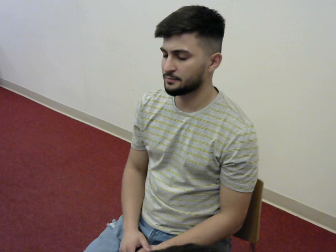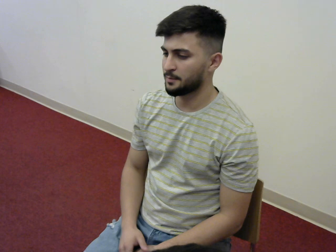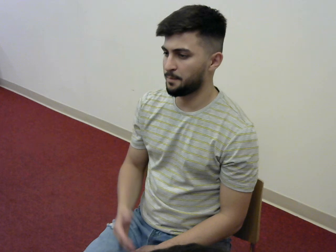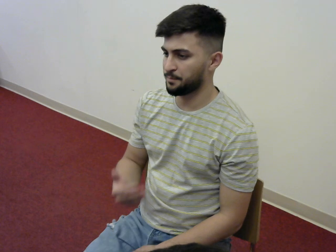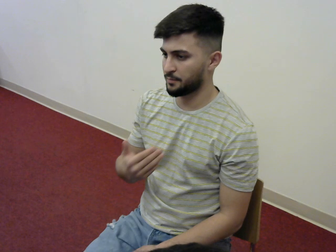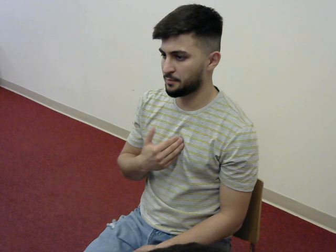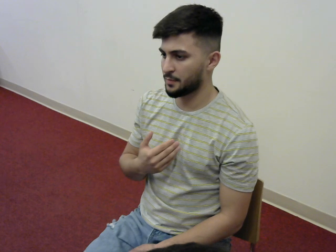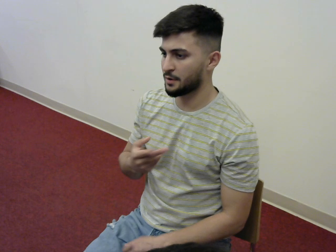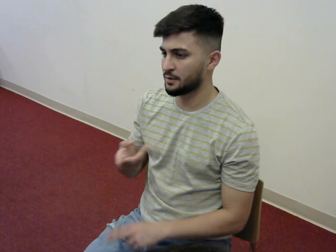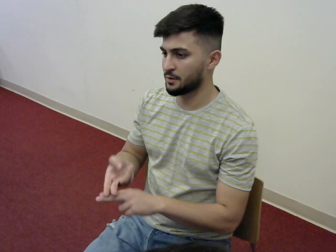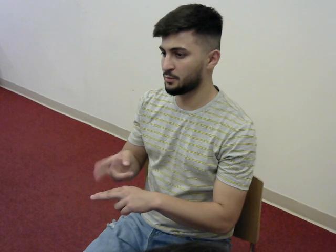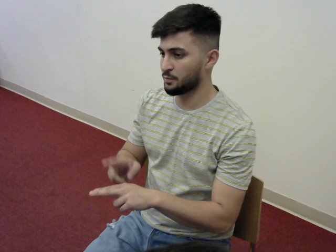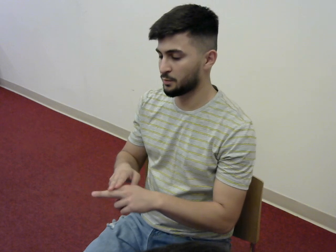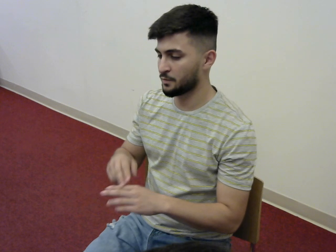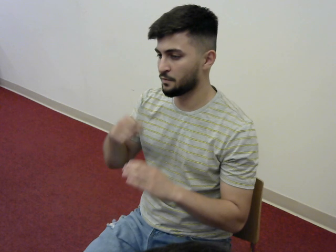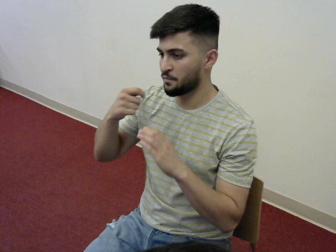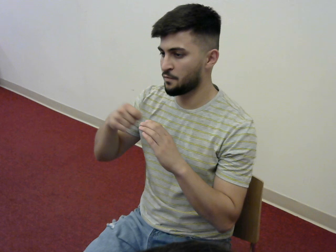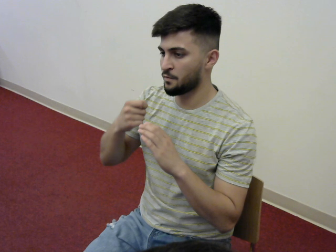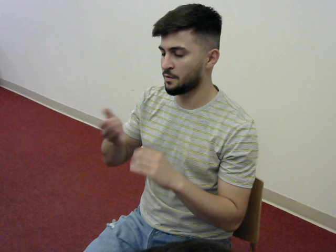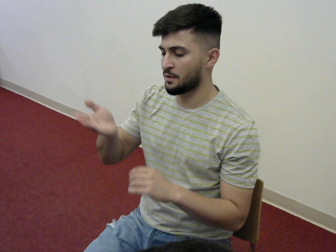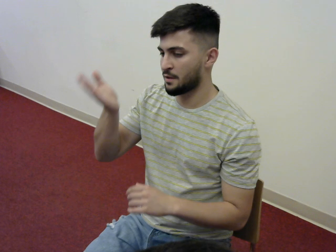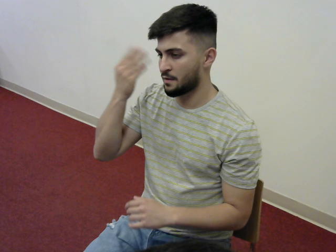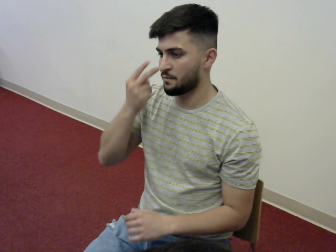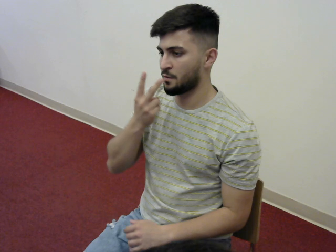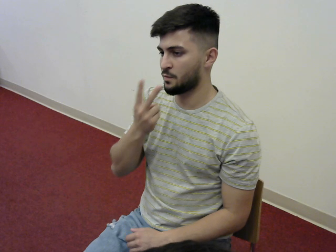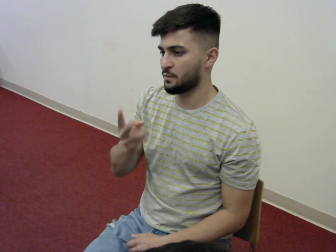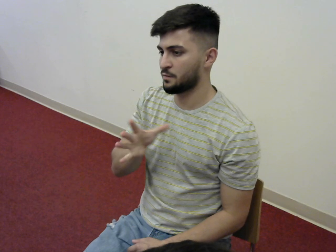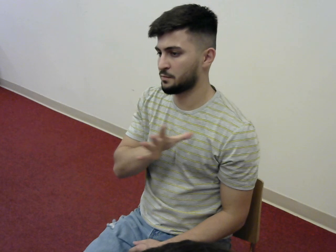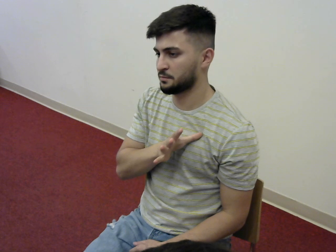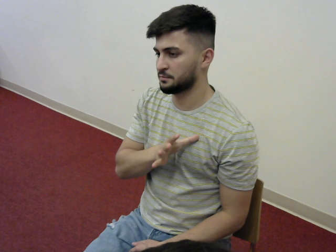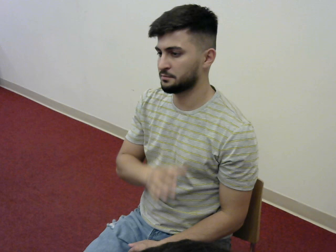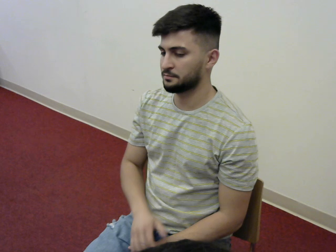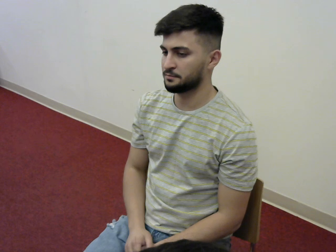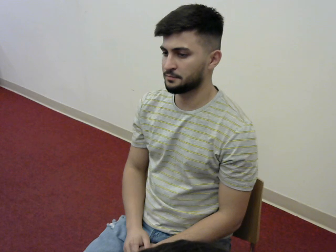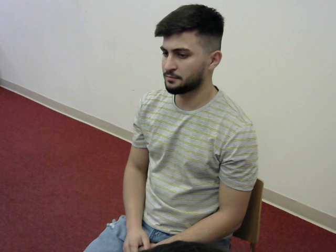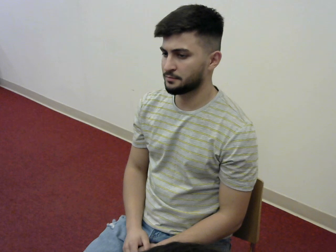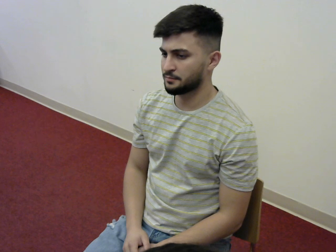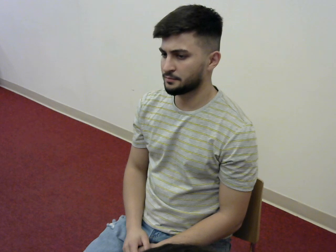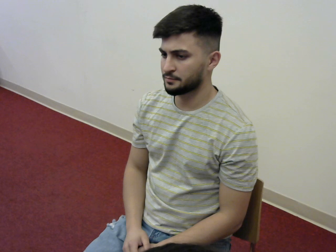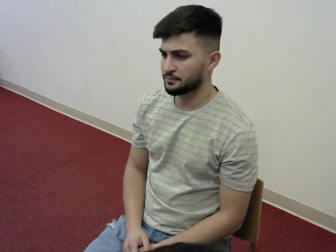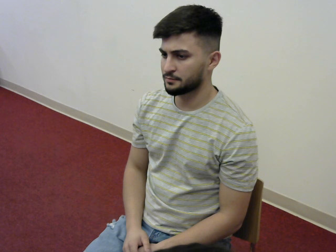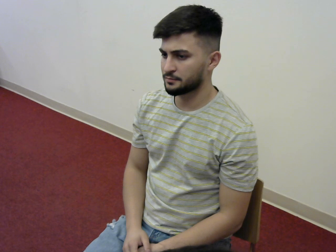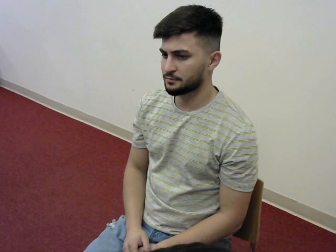Mən bu videonu daha əvvəl görmüşəm